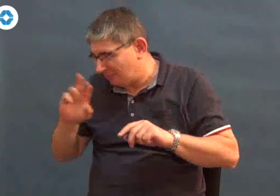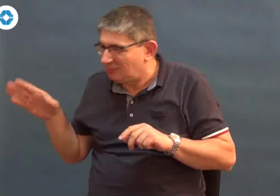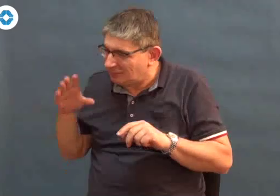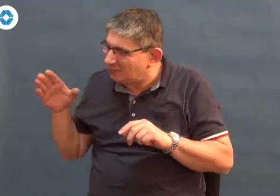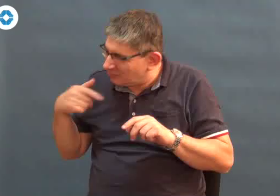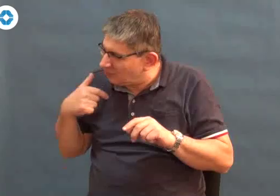Mówi, że pójdzie sam.